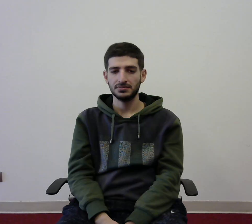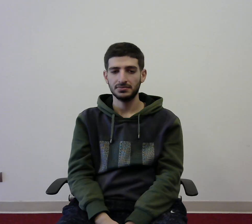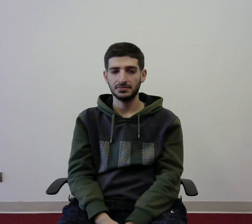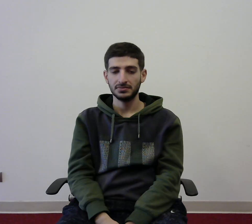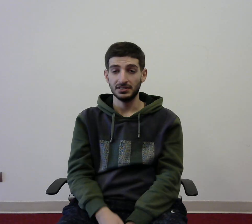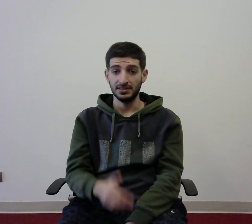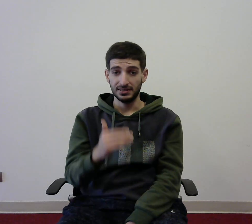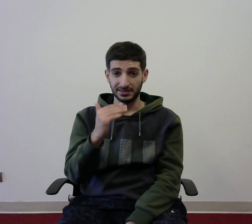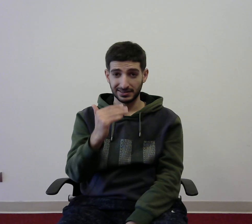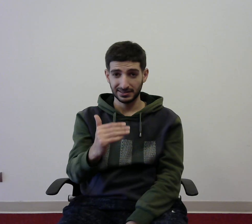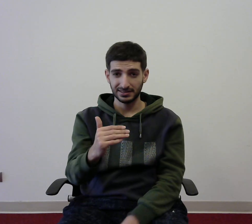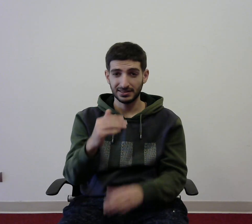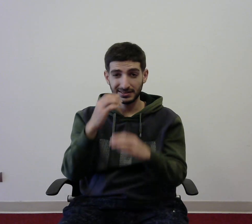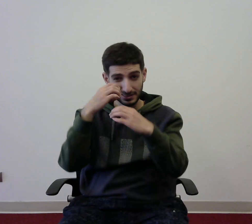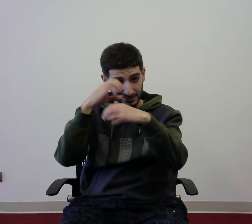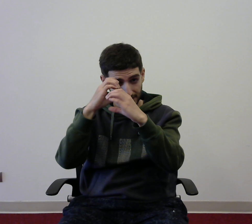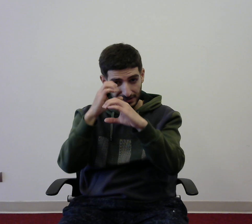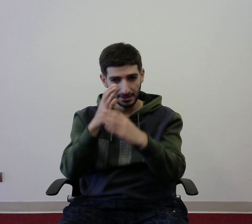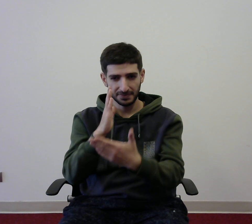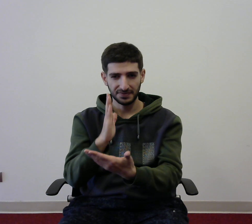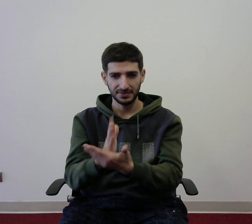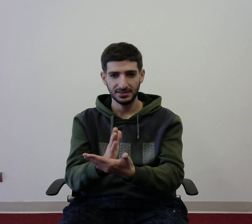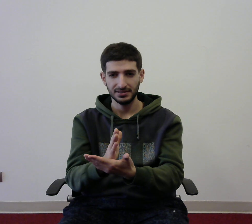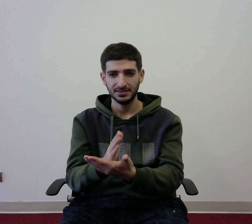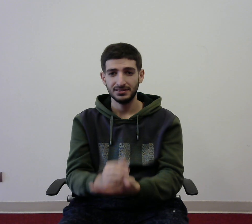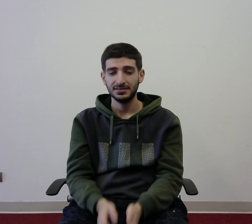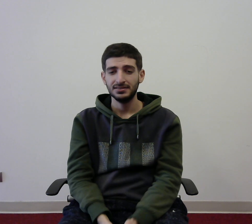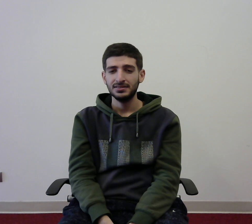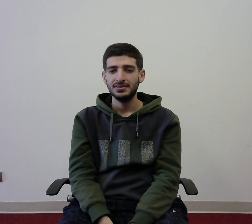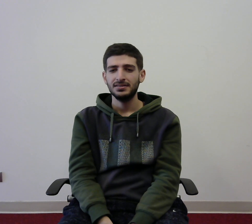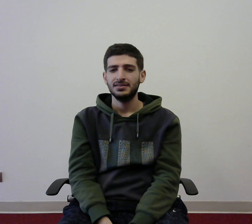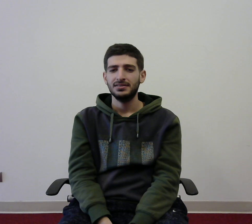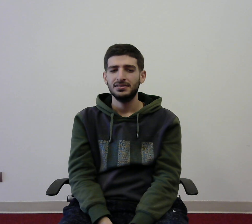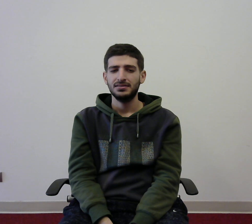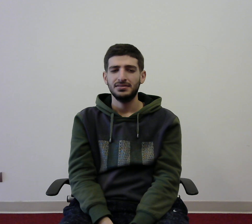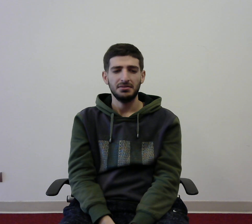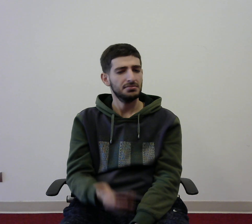Sənin instagramın var?